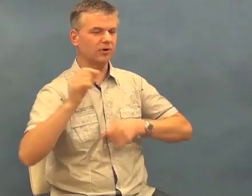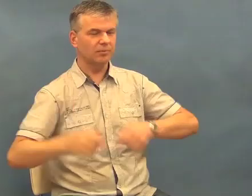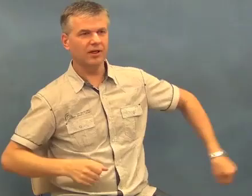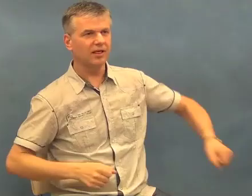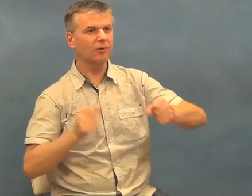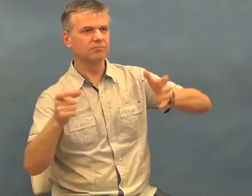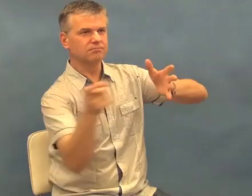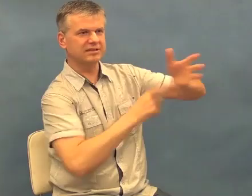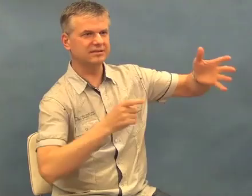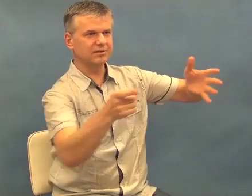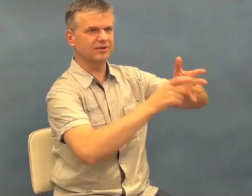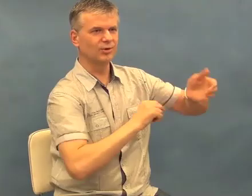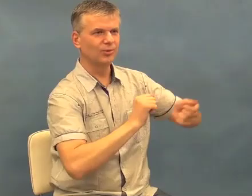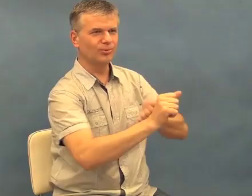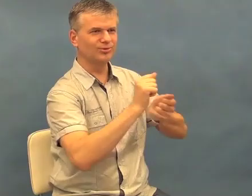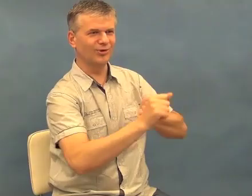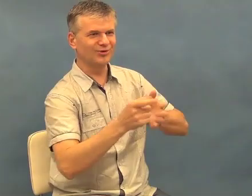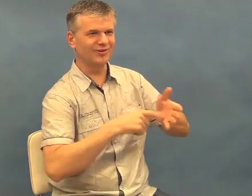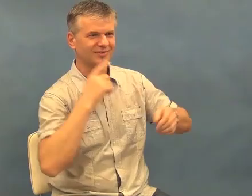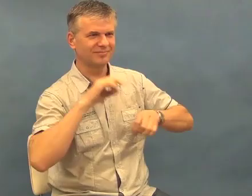Jeśli ktoś coś trzyma w ręku i biegnie, to może uszkodzić tym samochody.